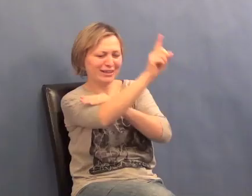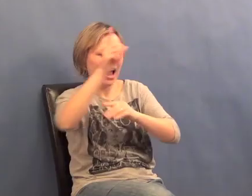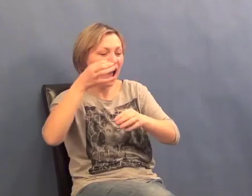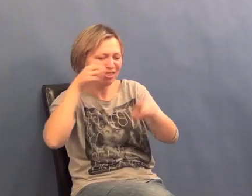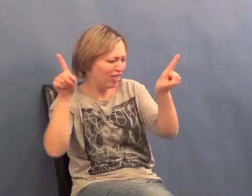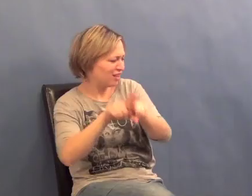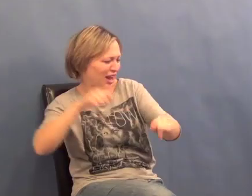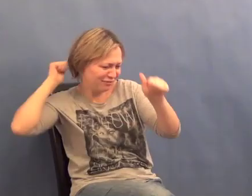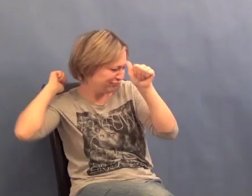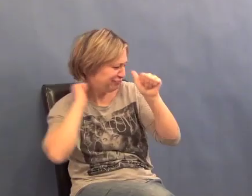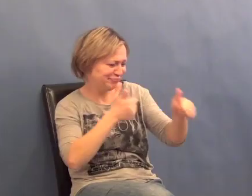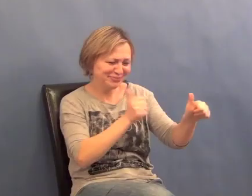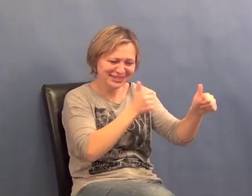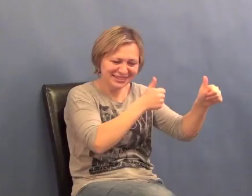Kot też biegnie za ptaszka.